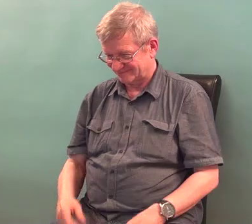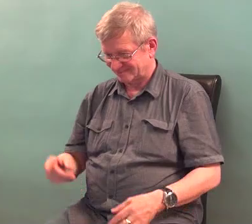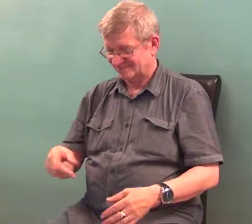Następny.